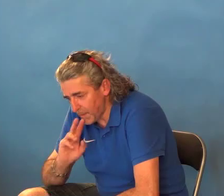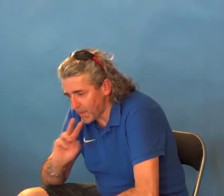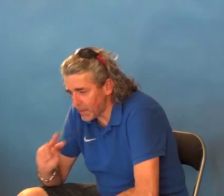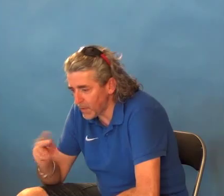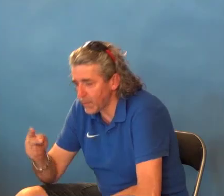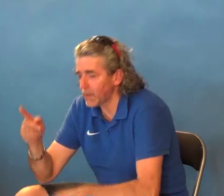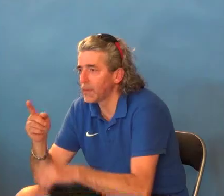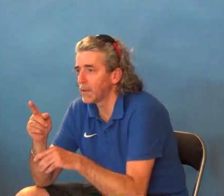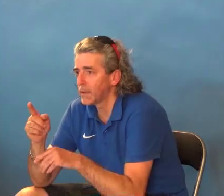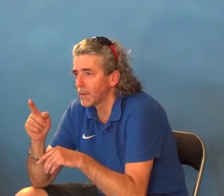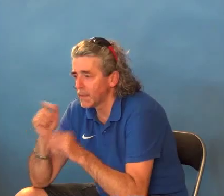Chyba ten drugi.